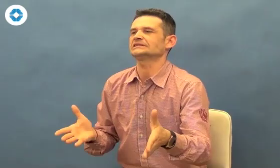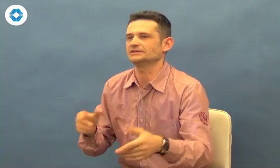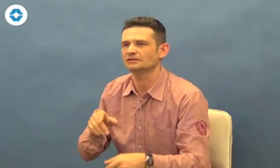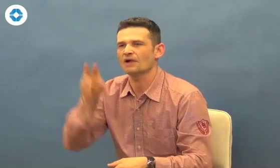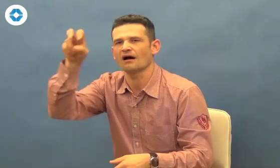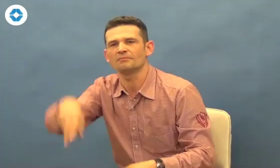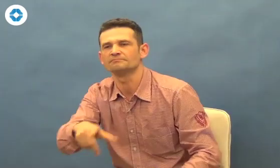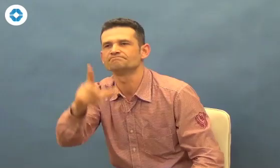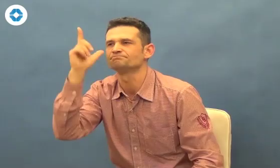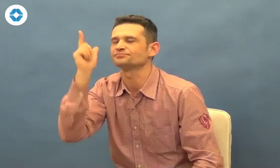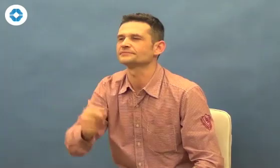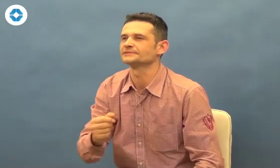Wyskoczyła i poszła sobie.